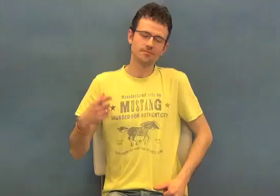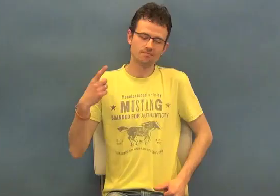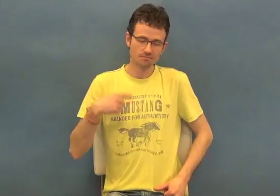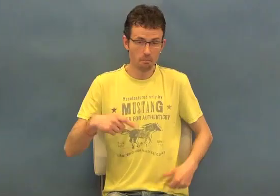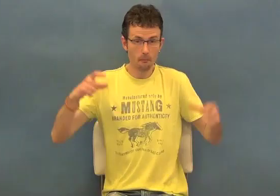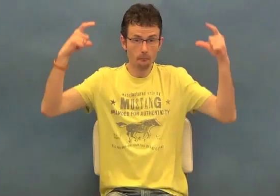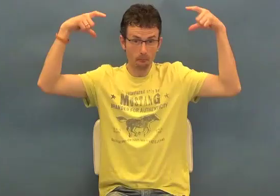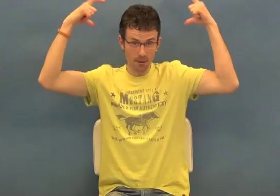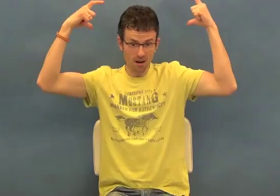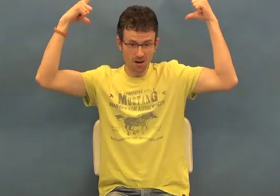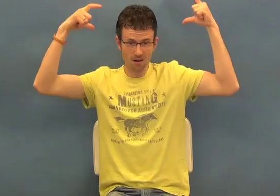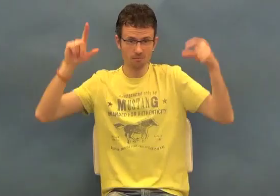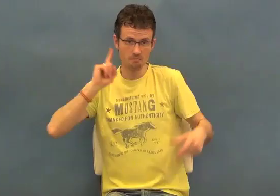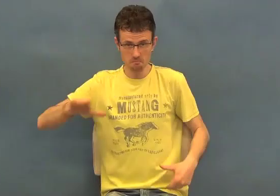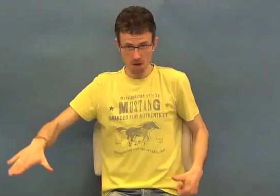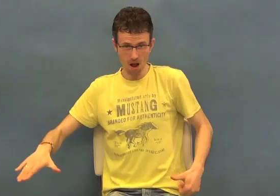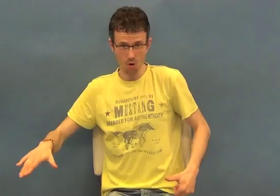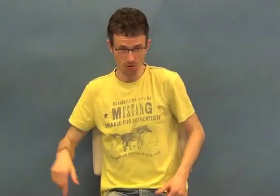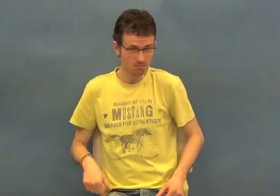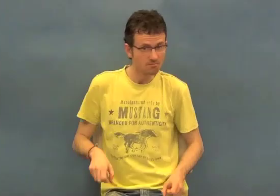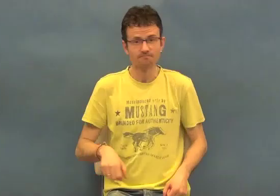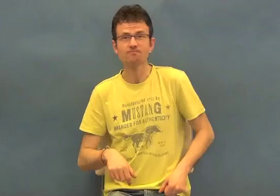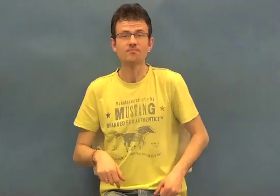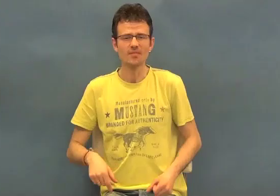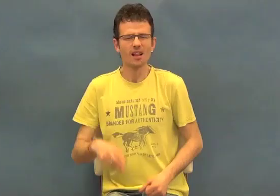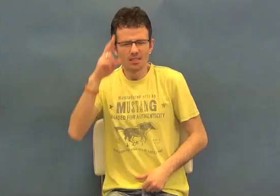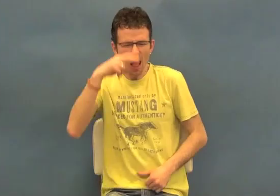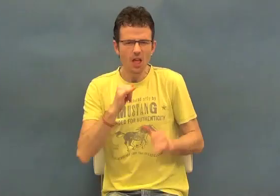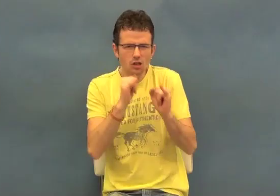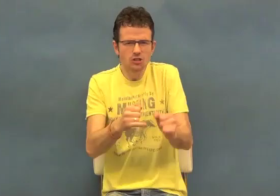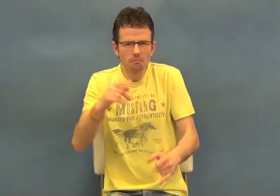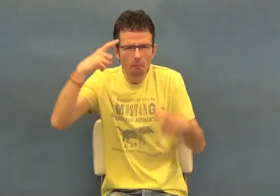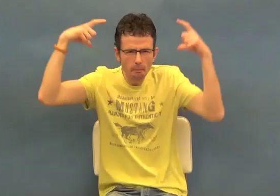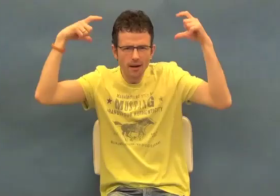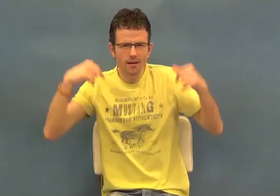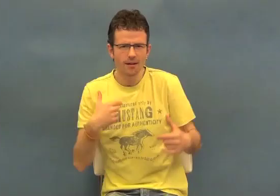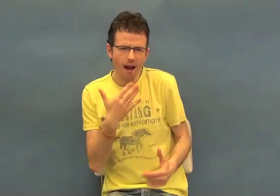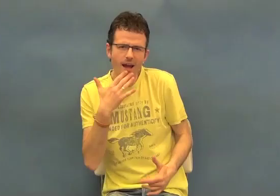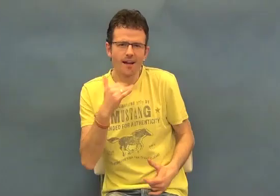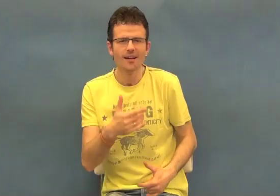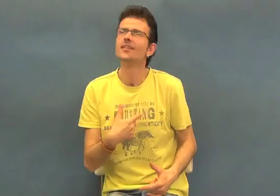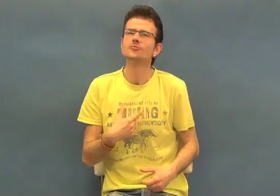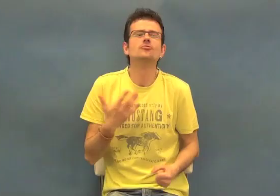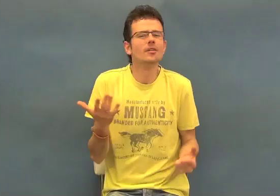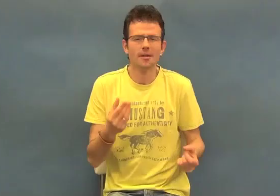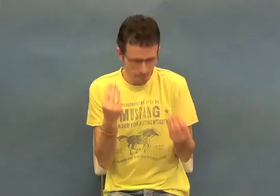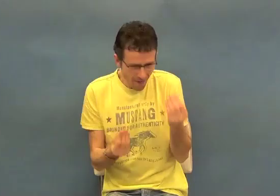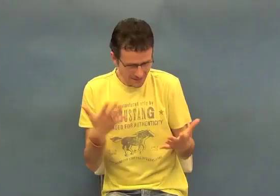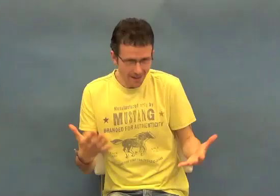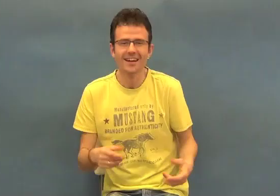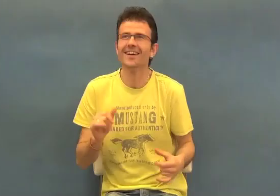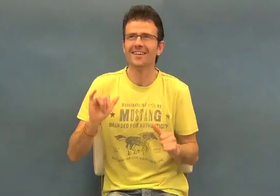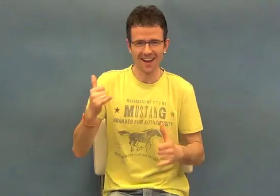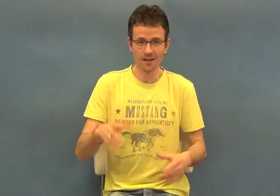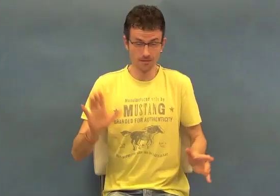Aha, Myszka Miki pyta syna, czy chce się pobawić i w co. Na co on odpowiedział, że chętnie.